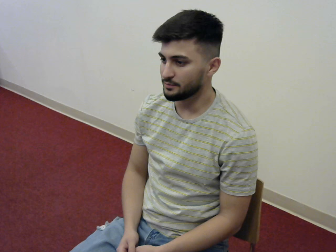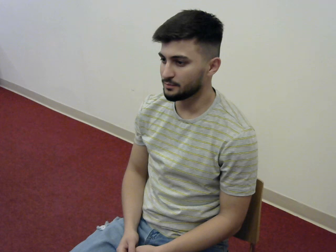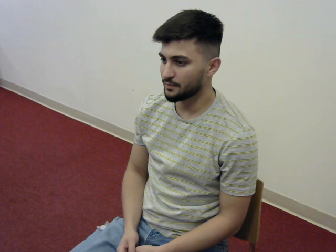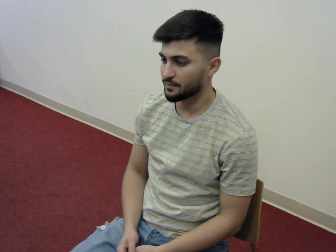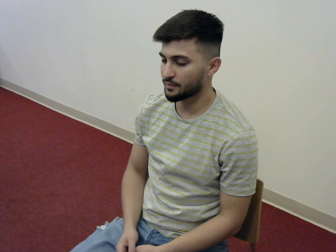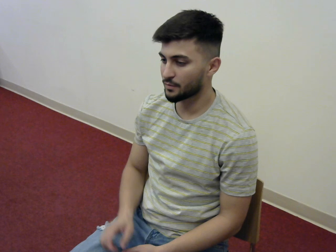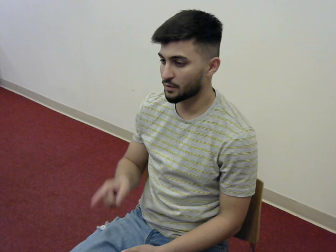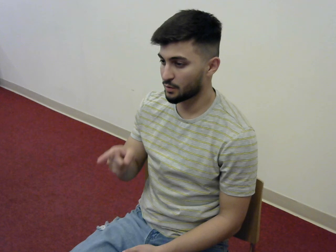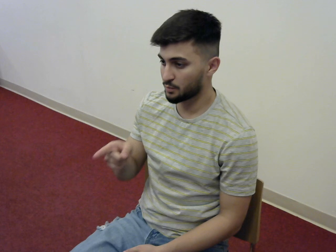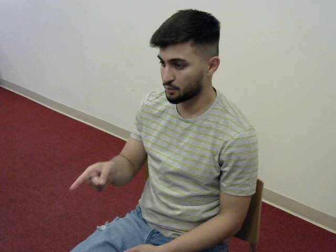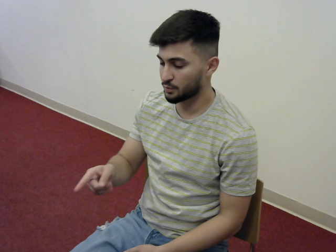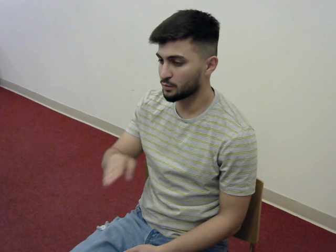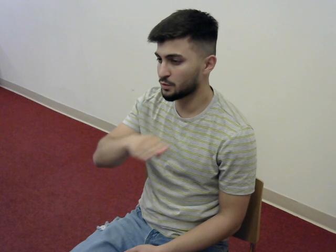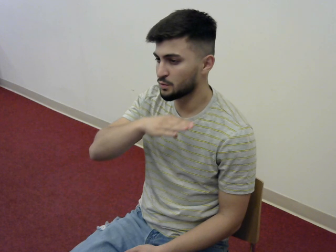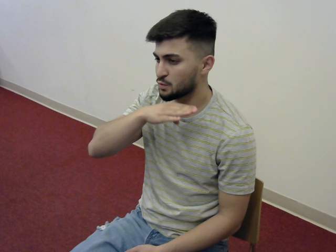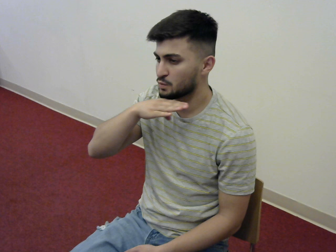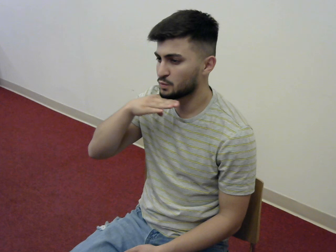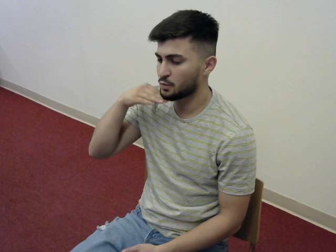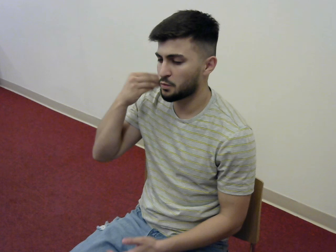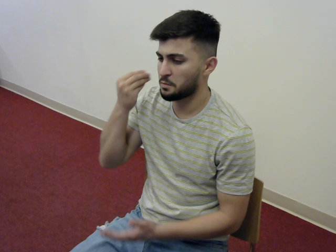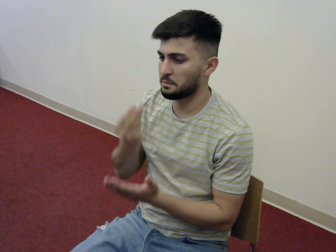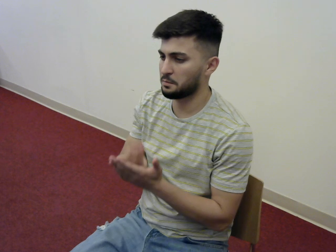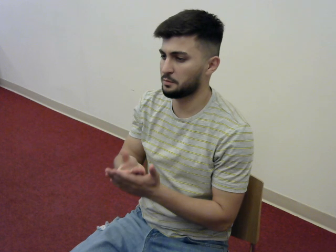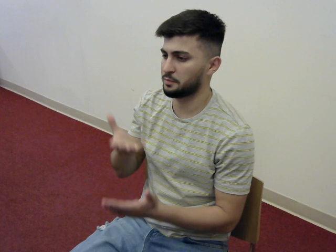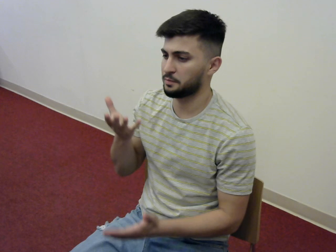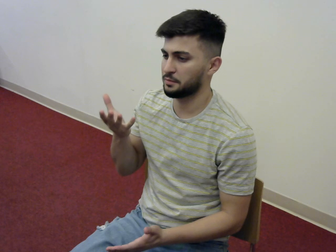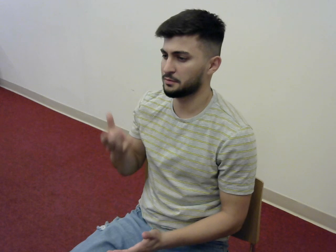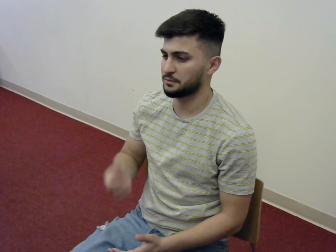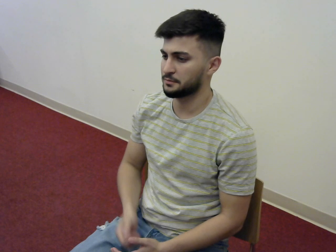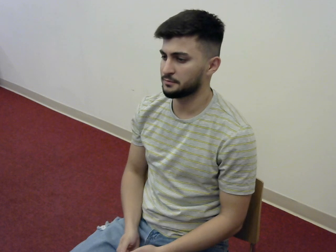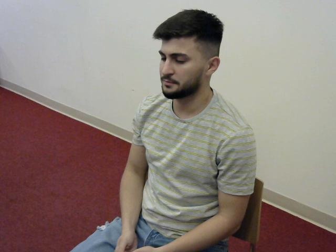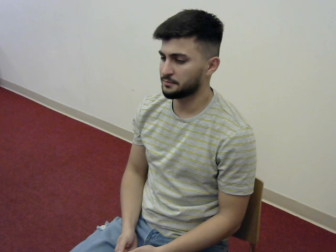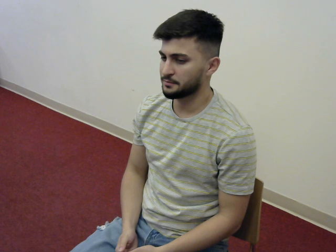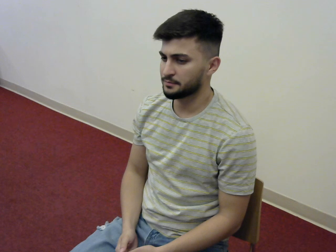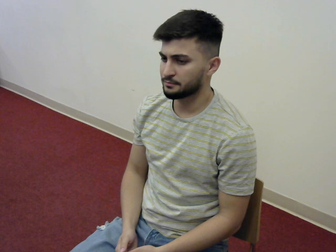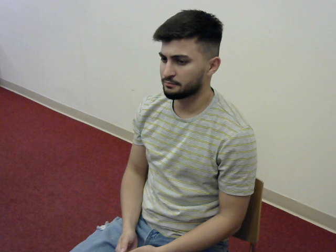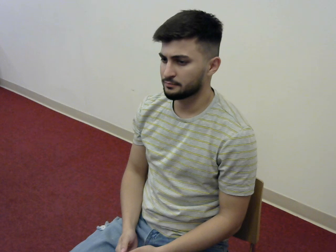Bu çox bahadır